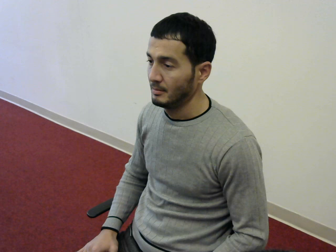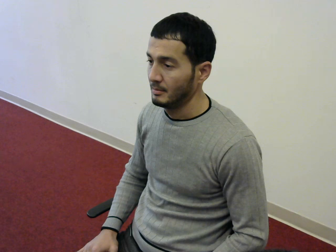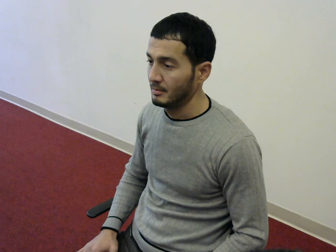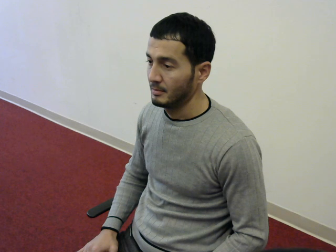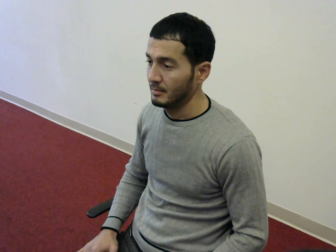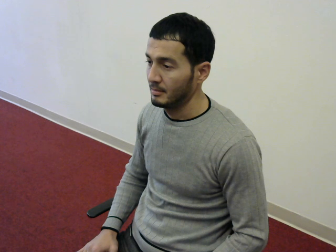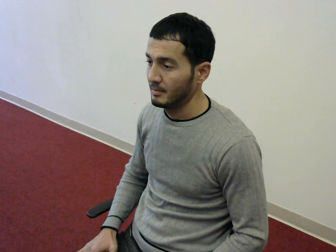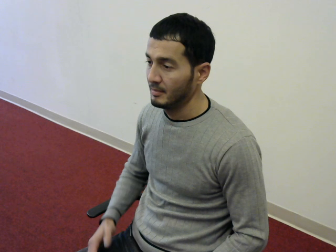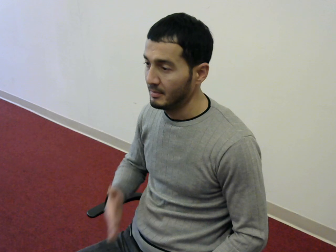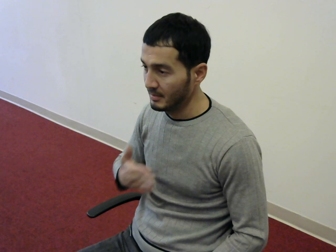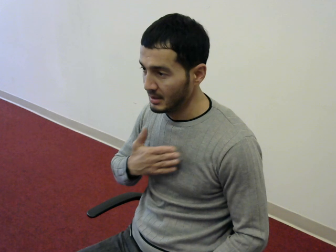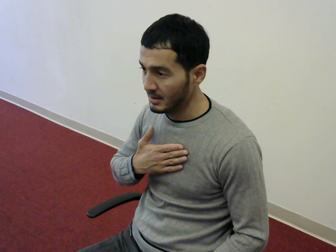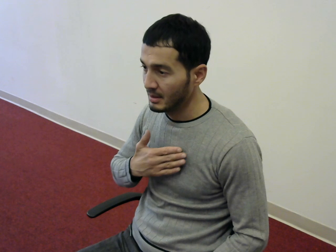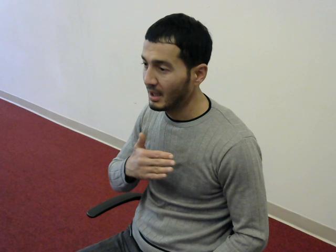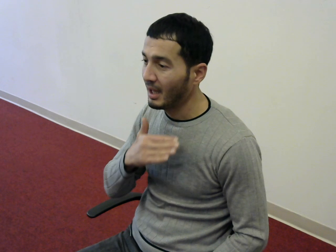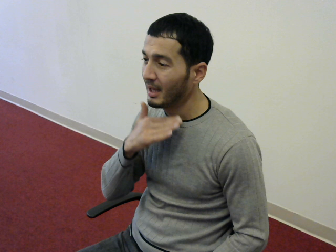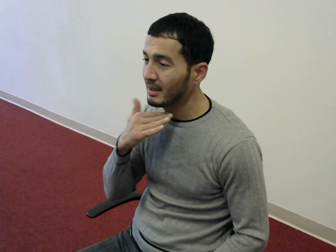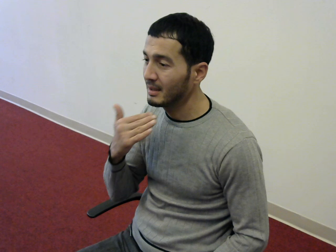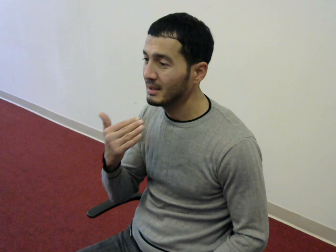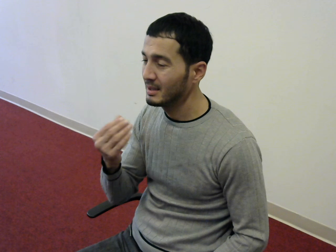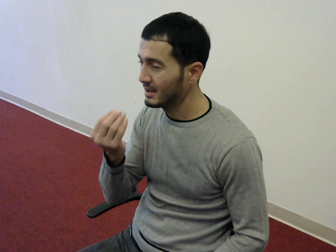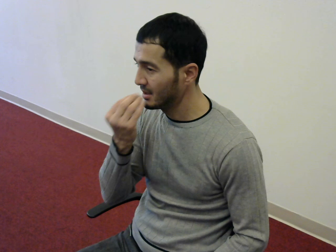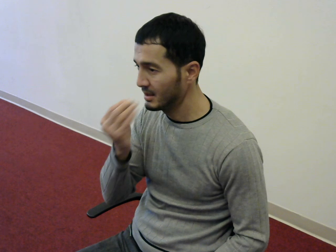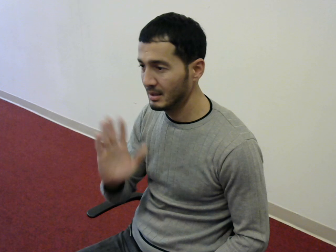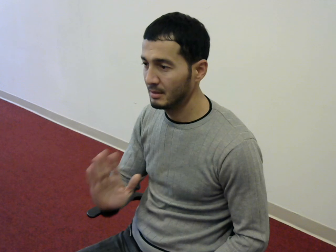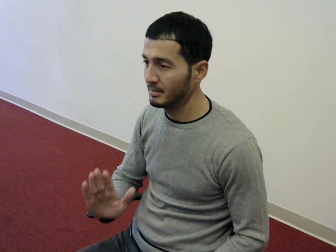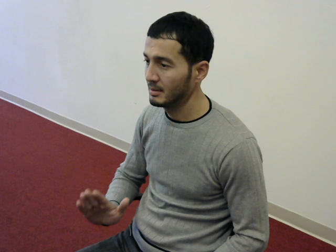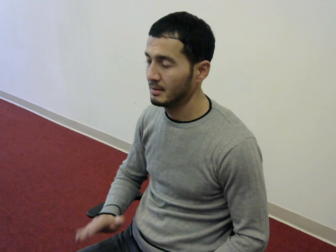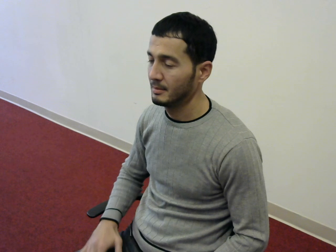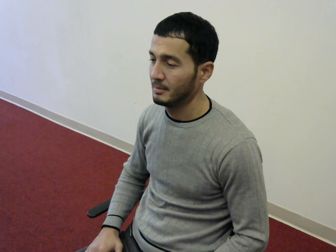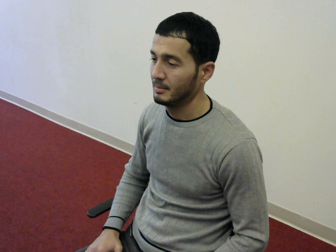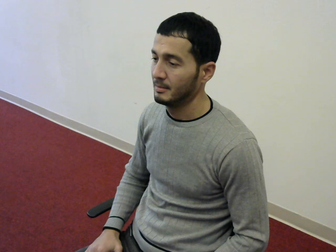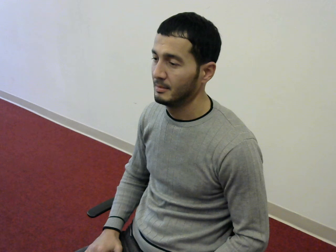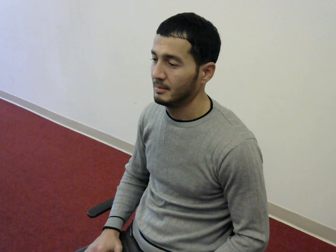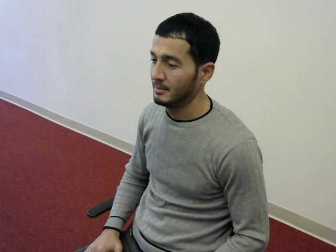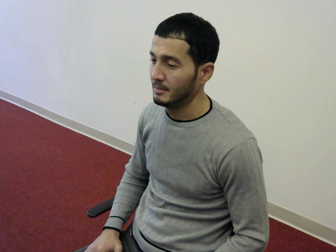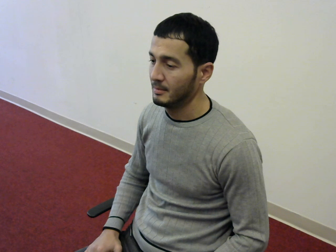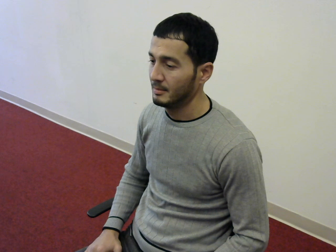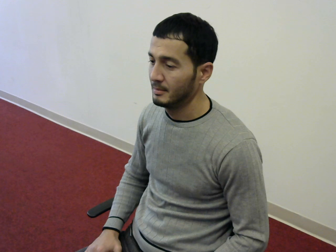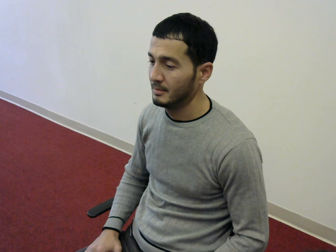Mən ət yemirəm